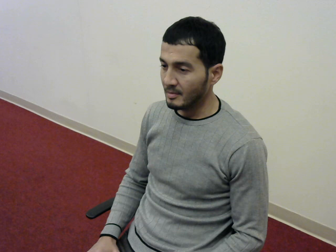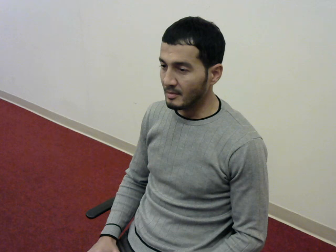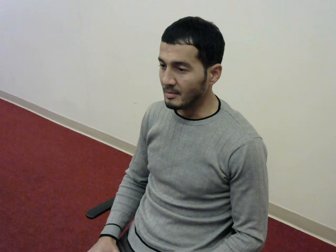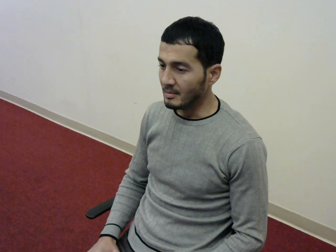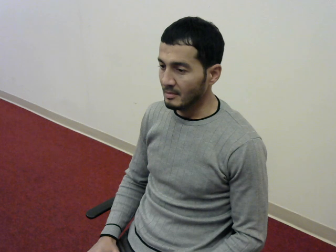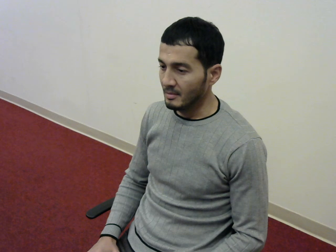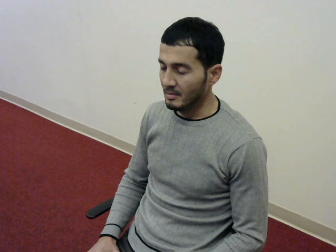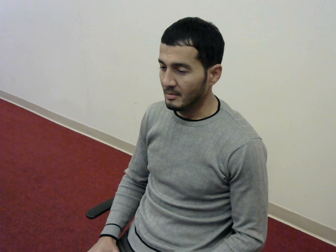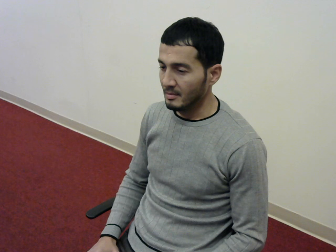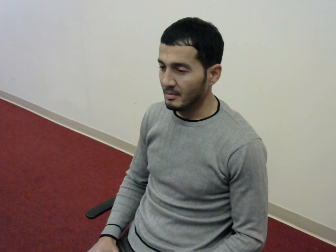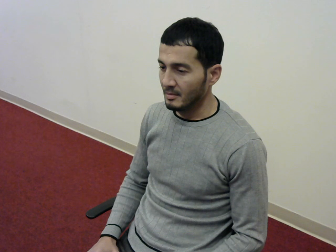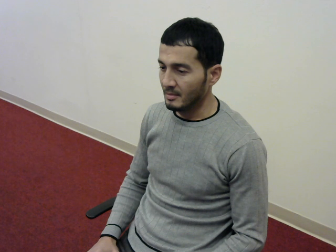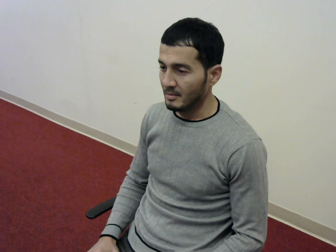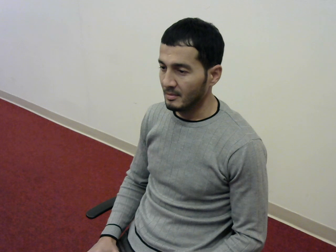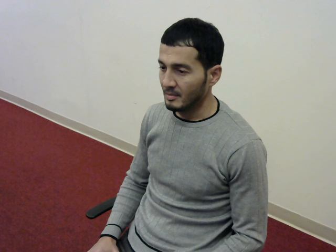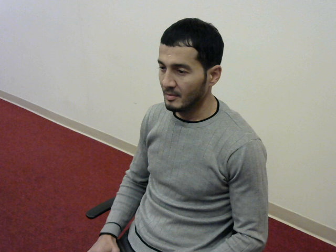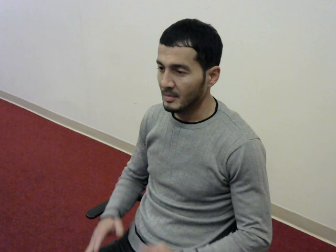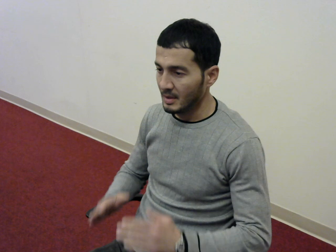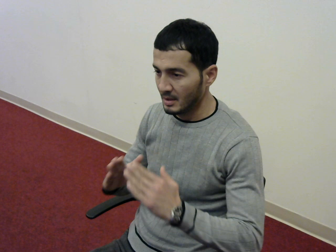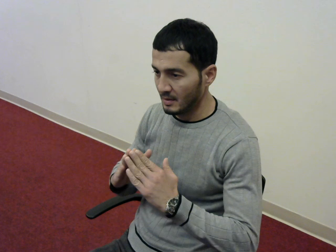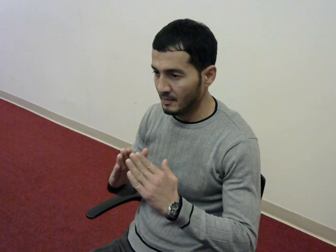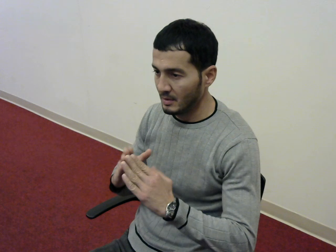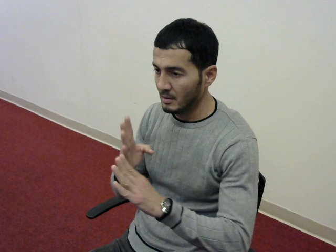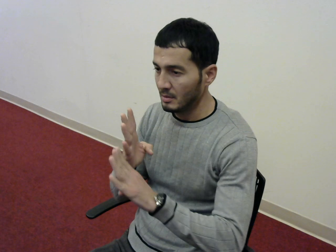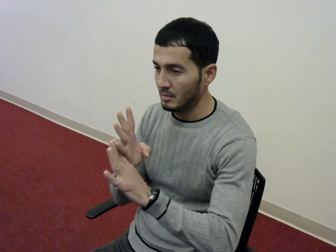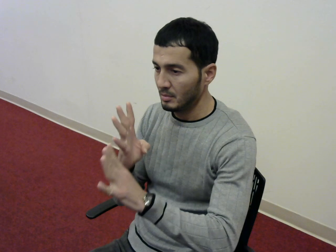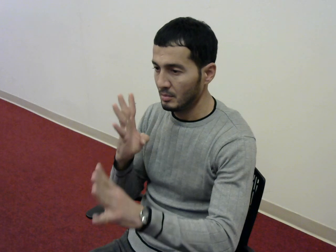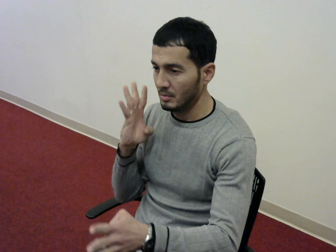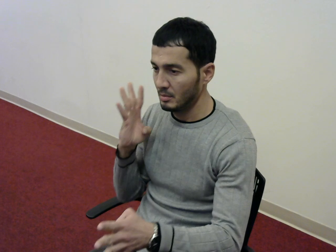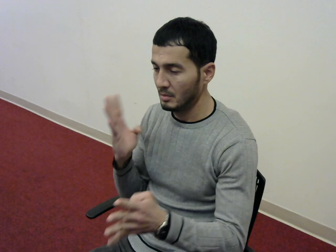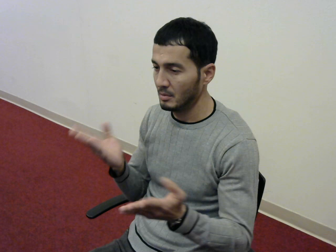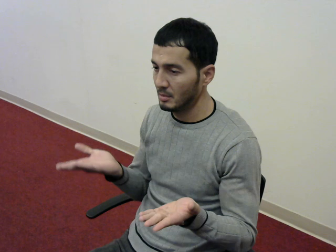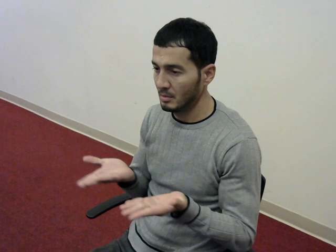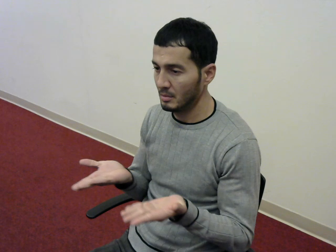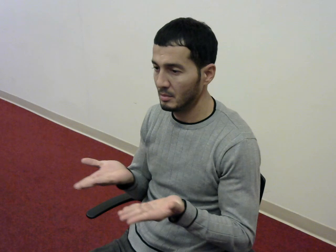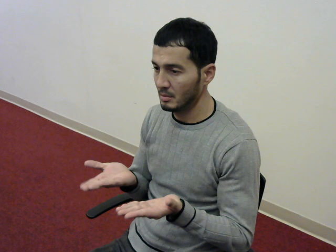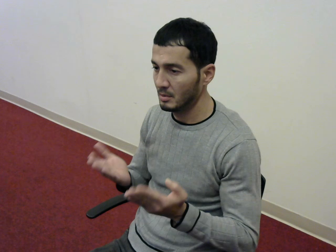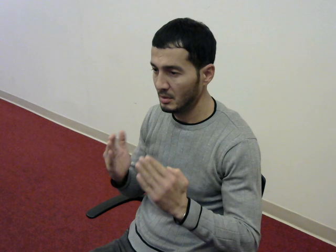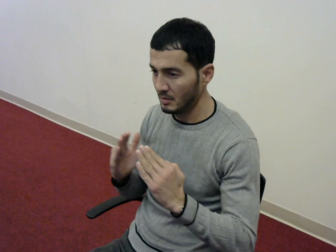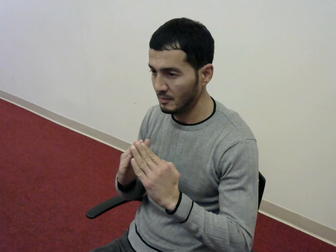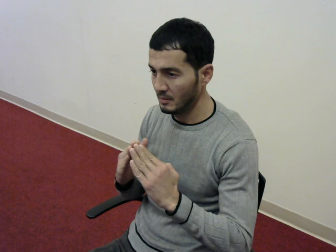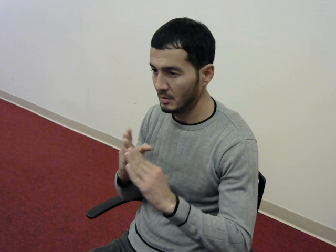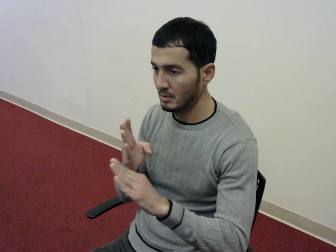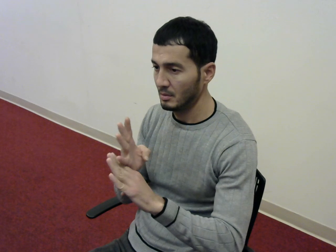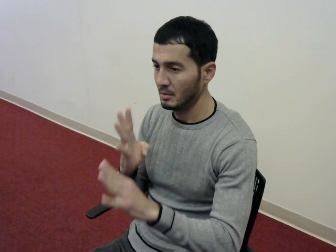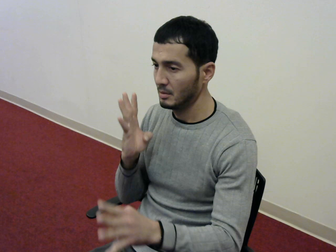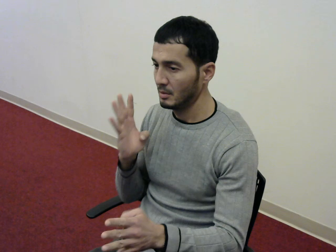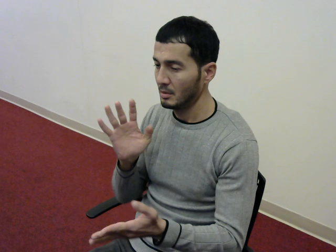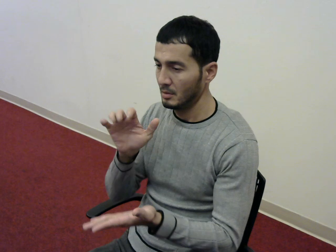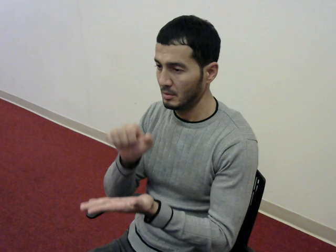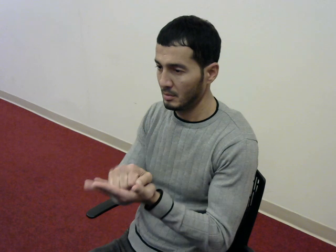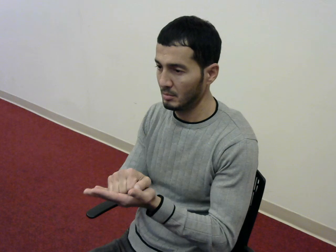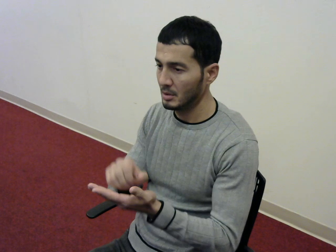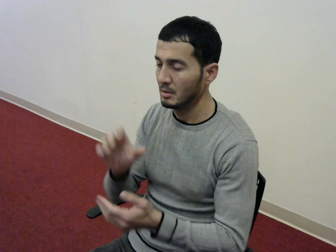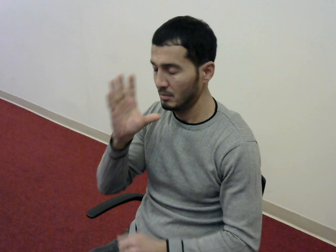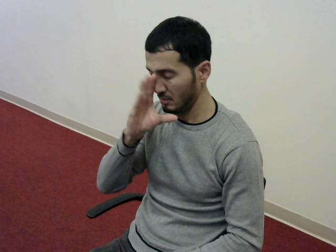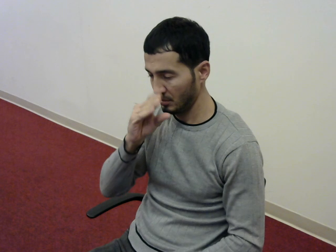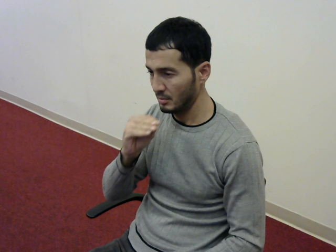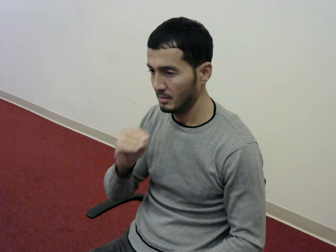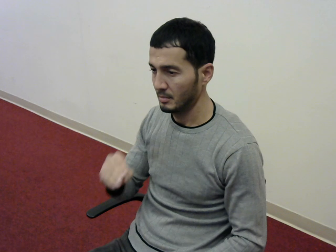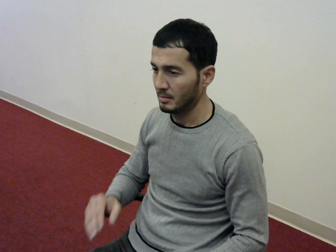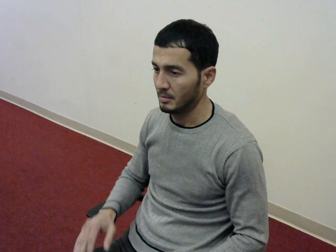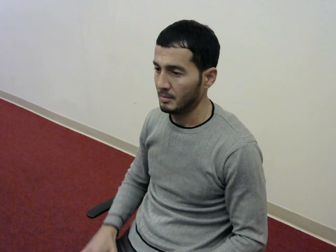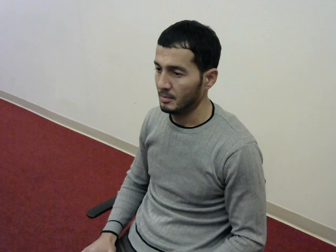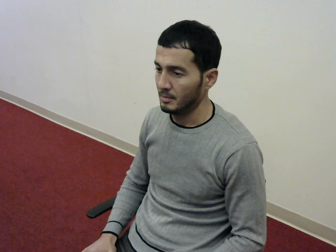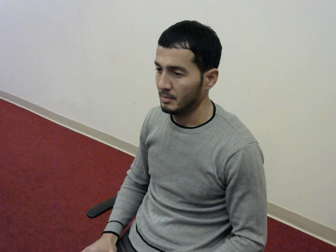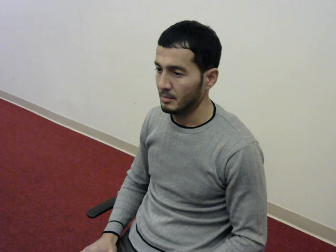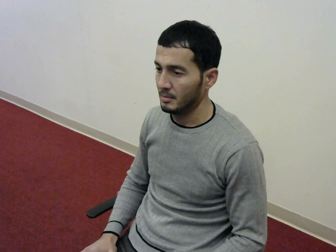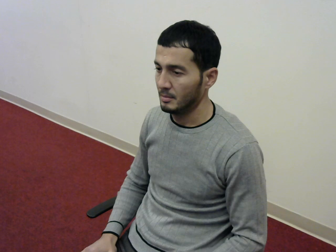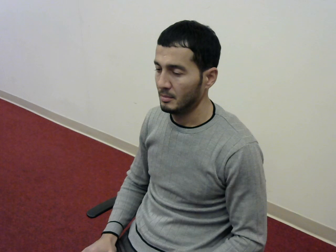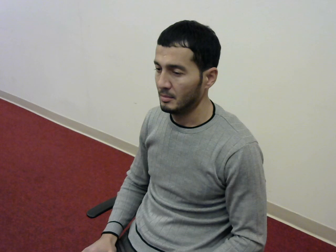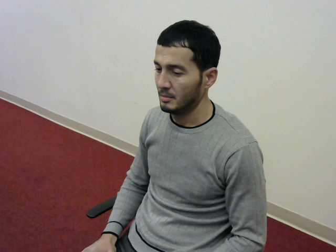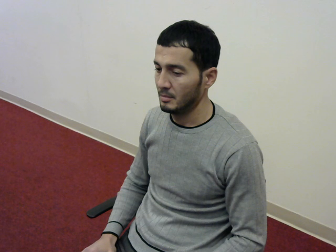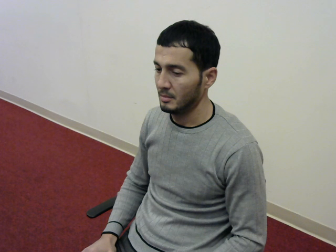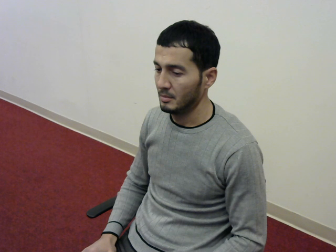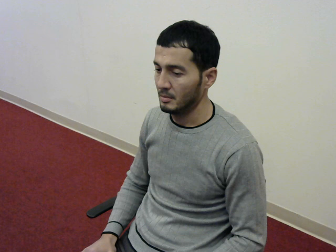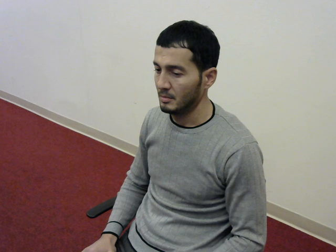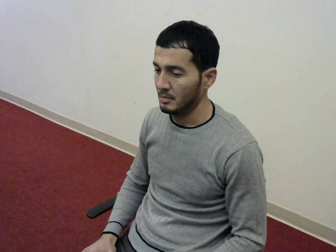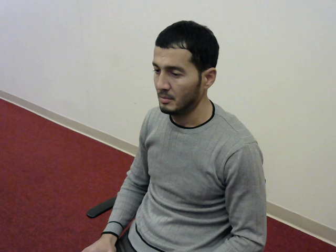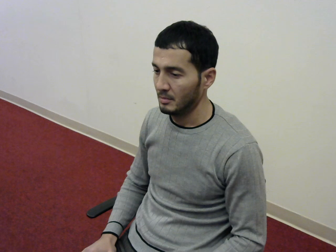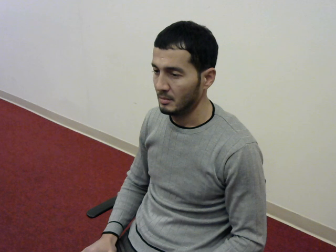Ev növbəsinə necə növbə tuta bilərəm?